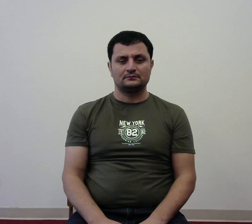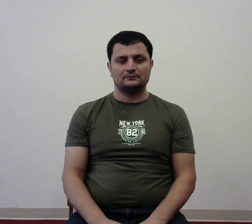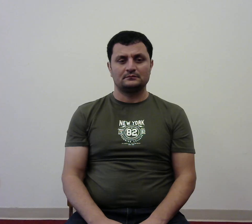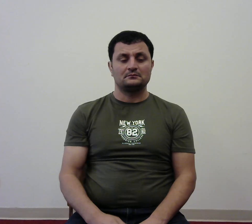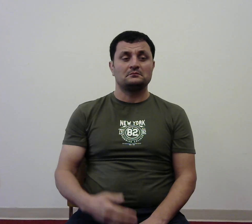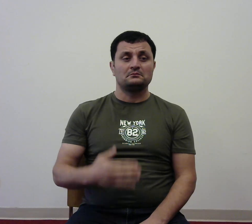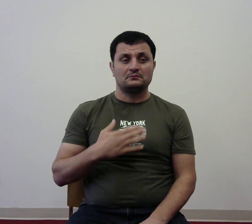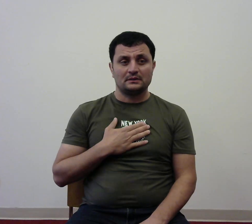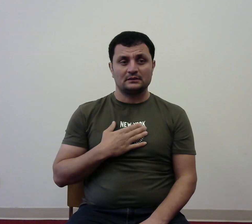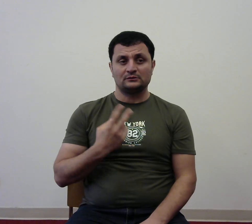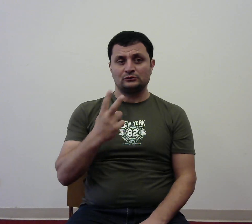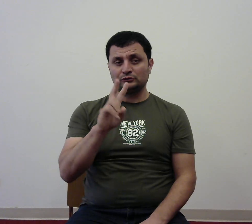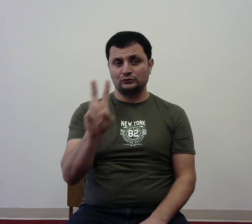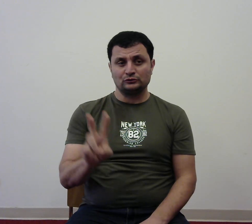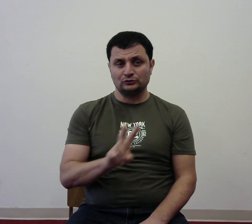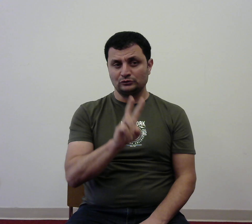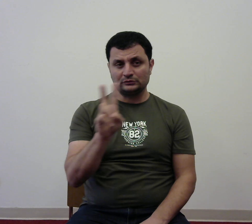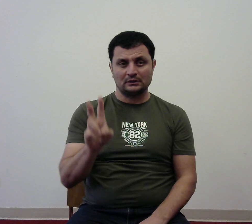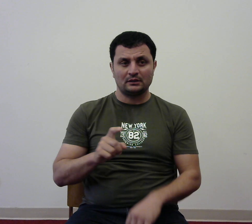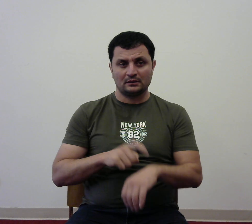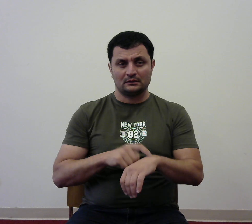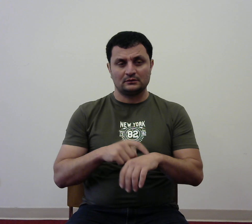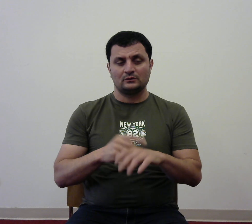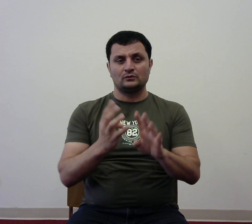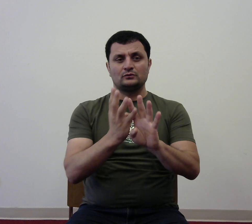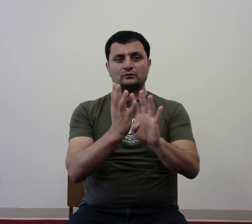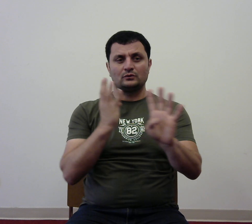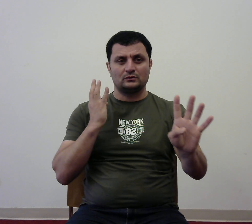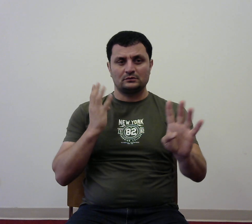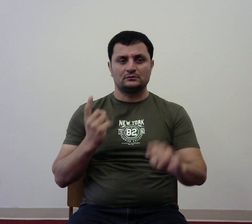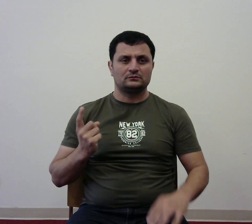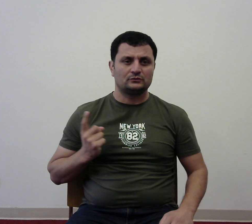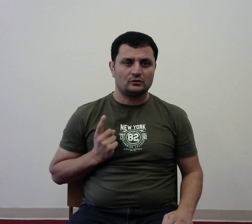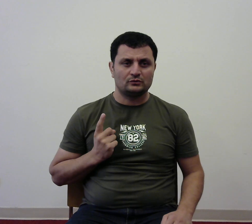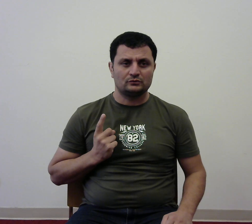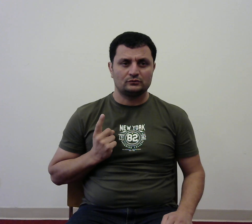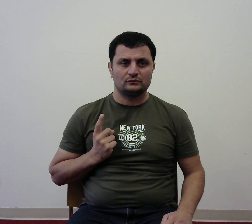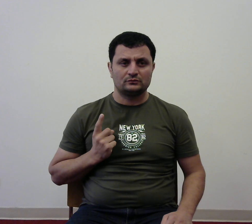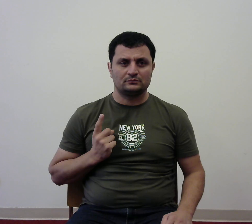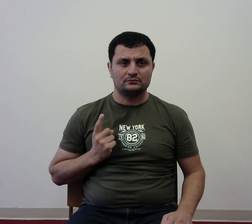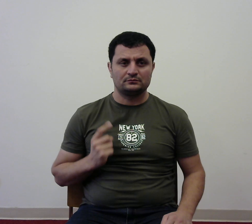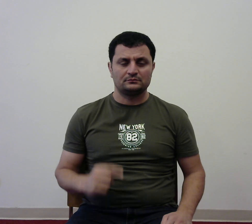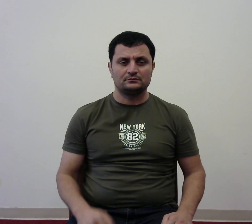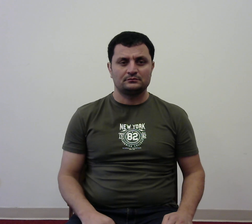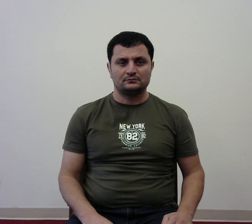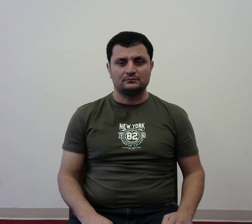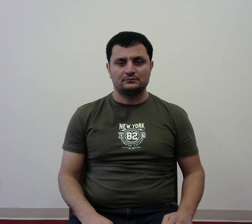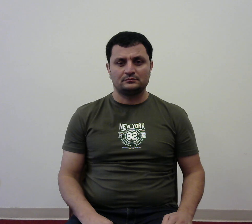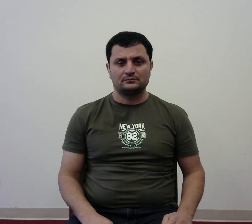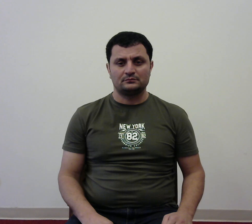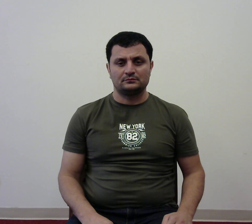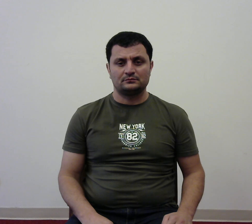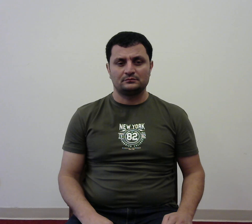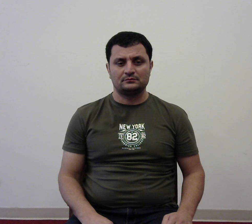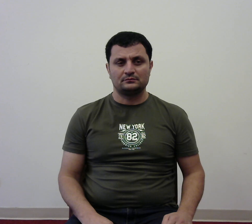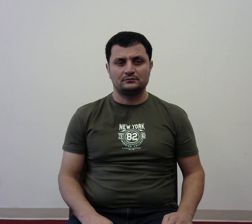Mən iki saatdır növbədə gözləyirəm